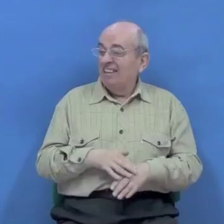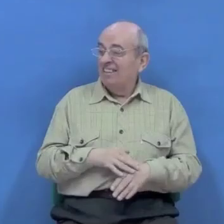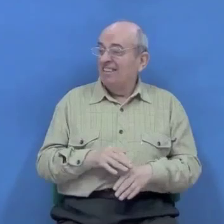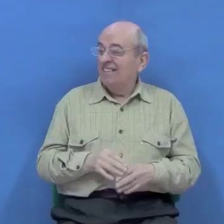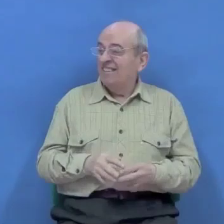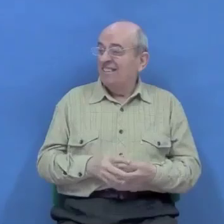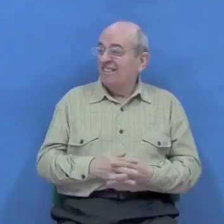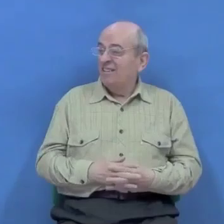Goły.